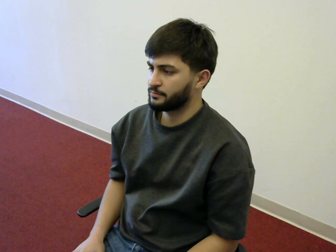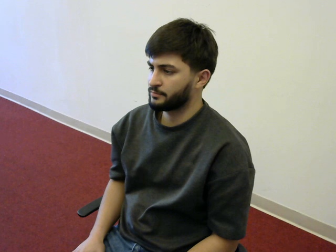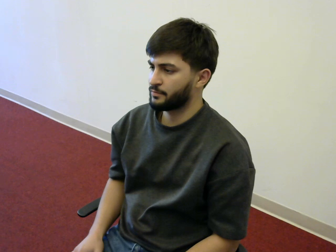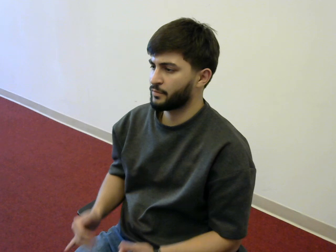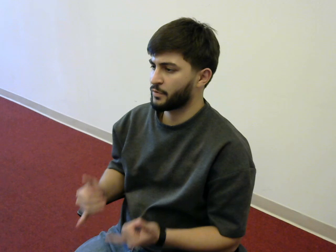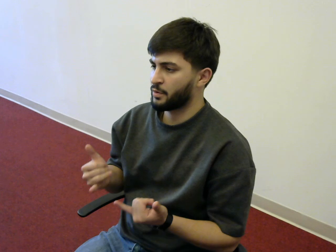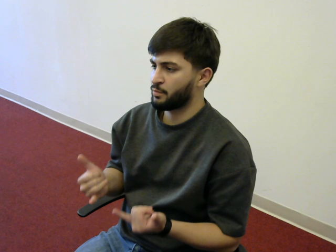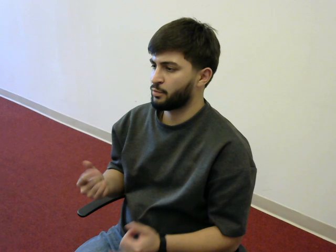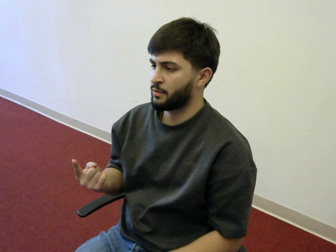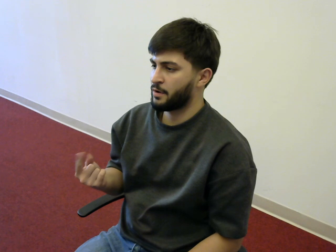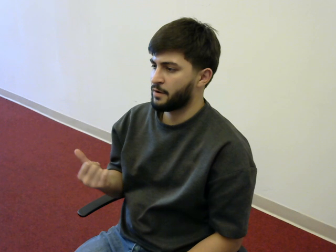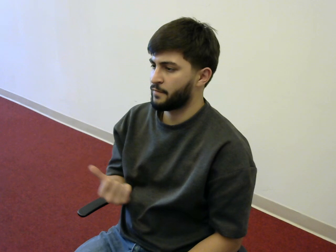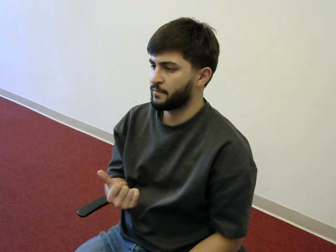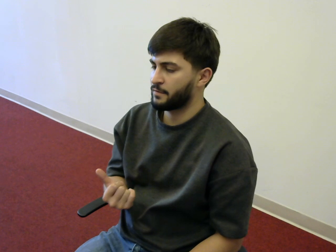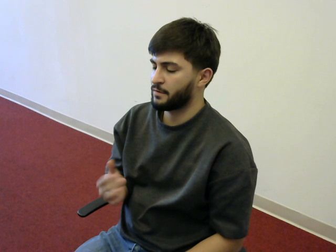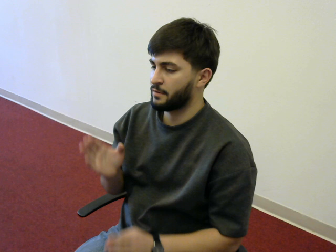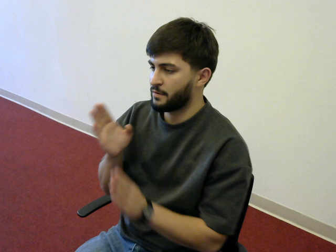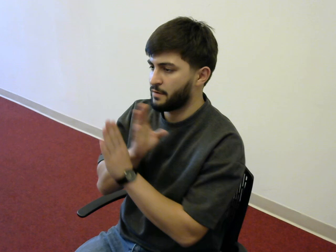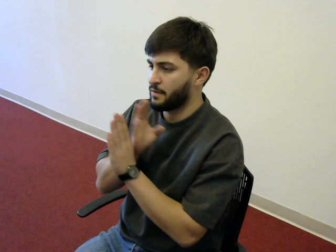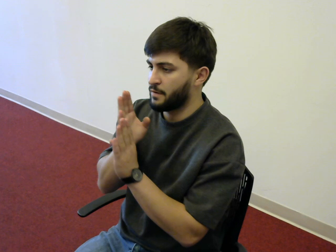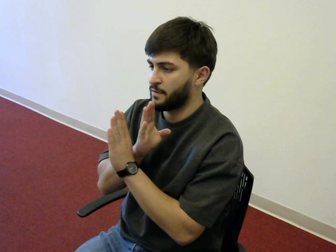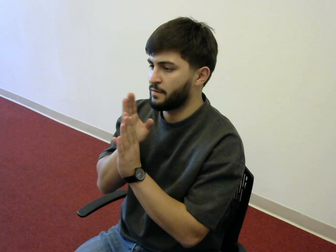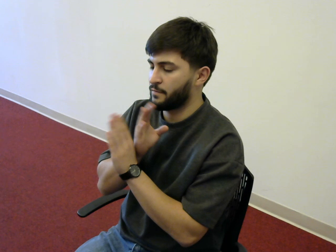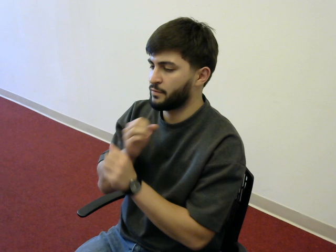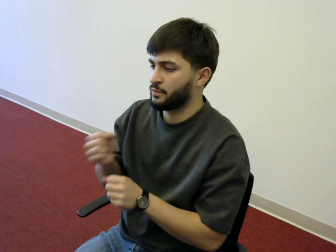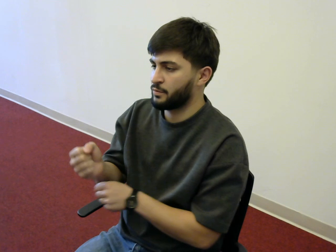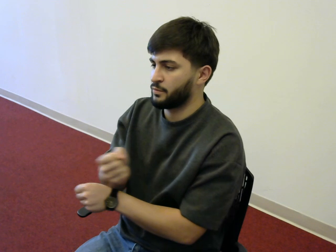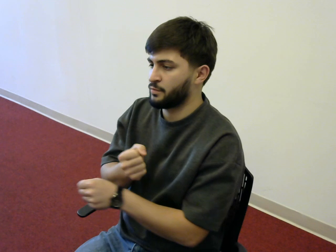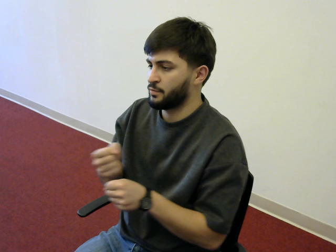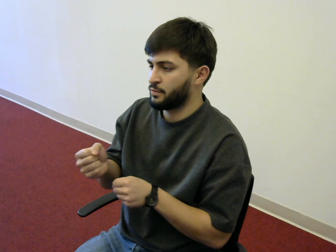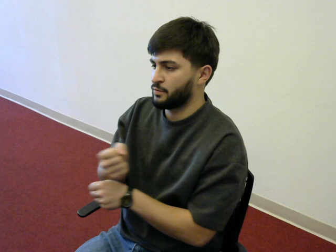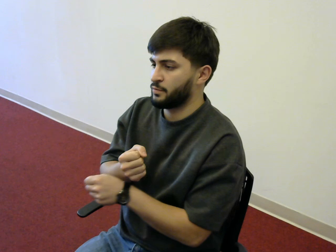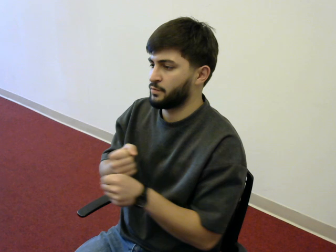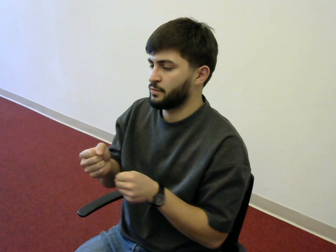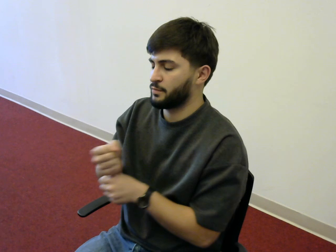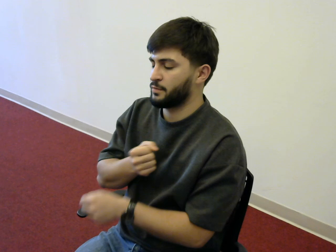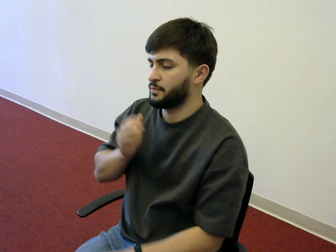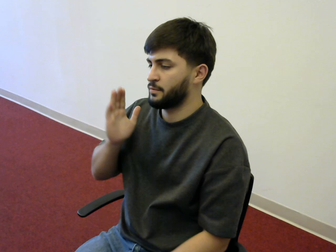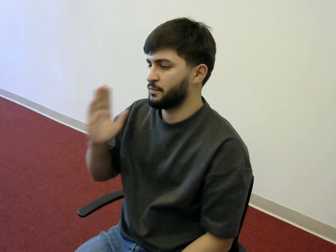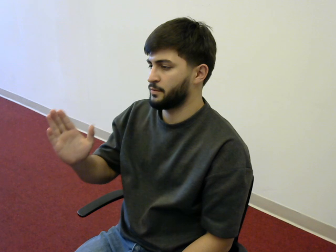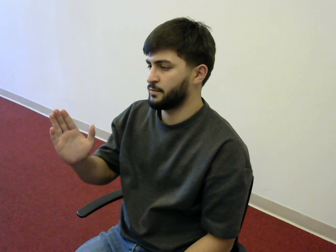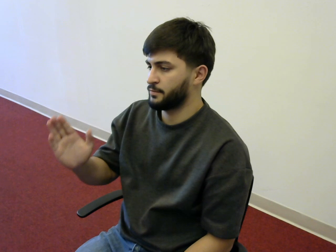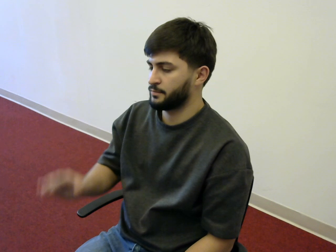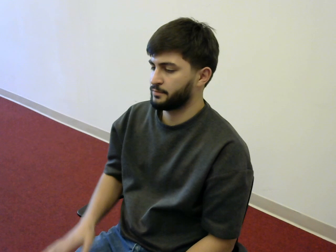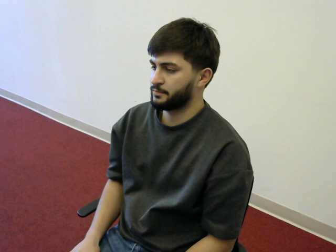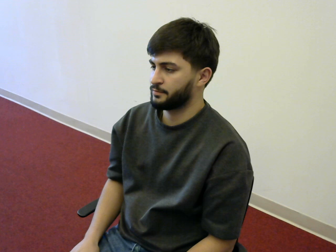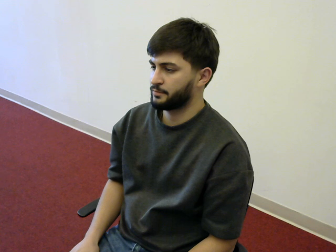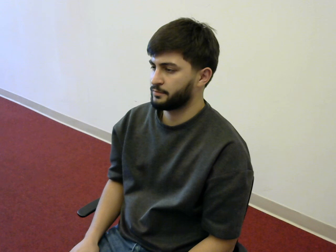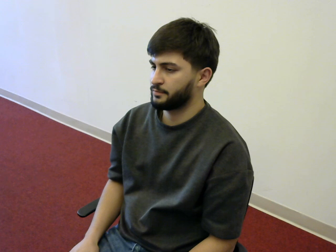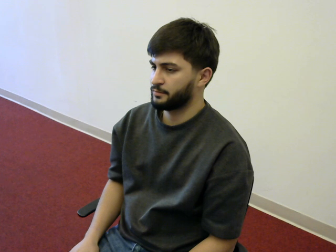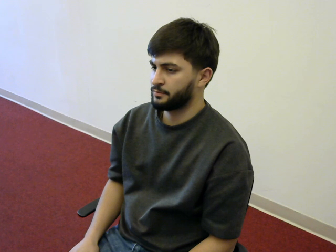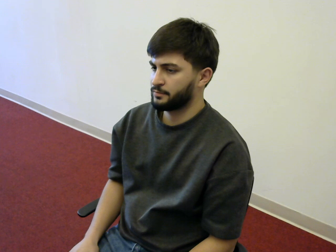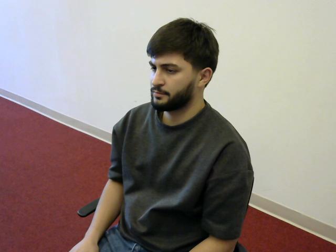Bu həftə hava küləkli olacaq